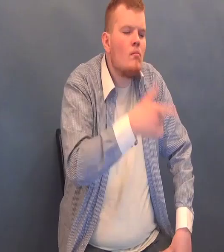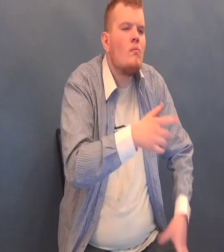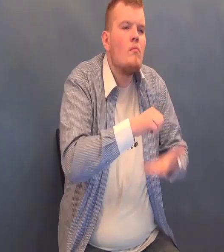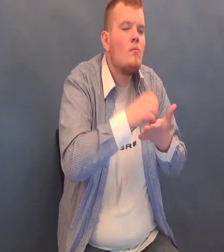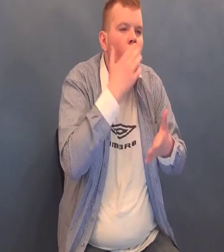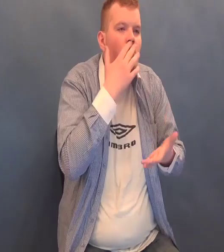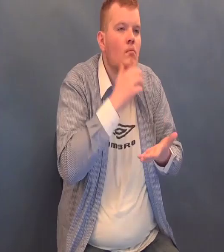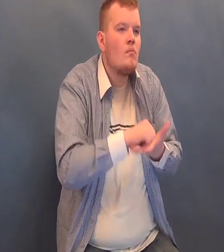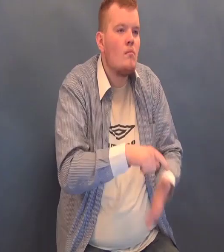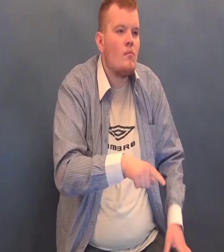Czym jesteś zajęty?